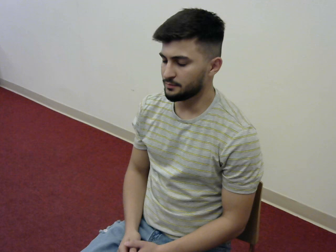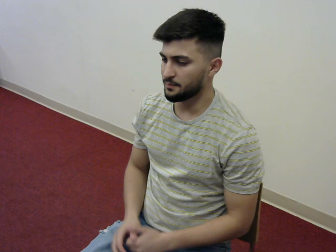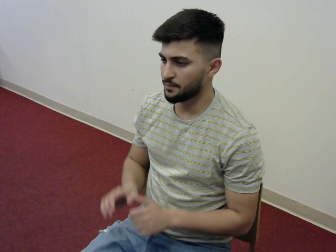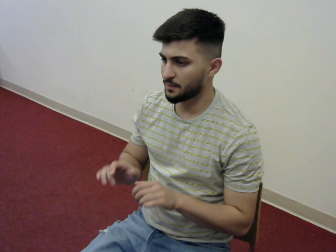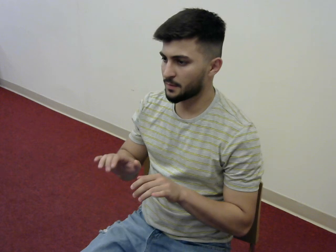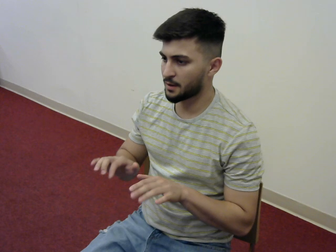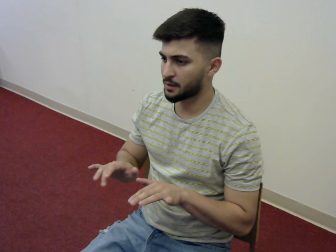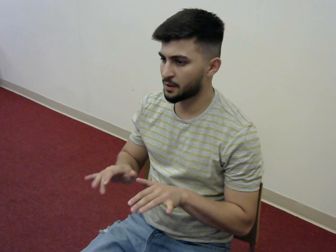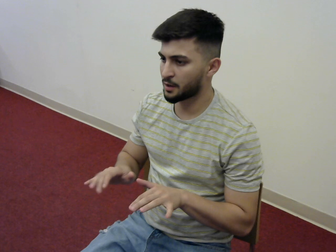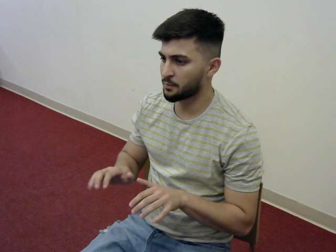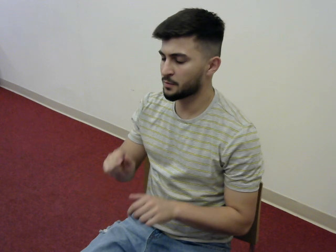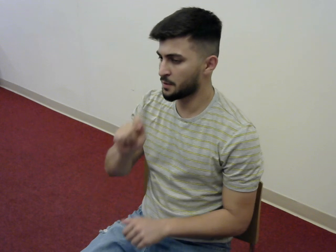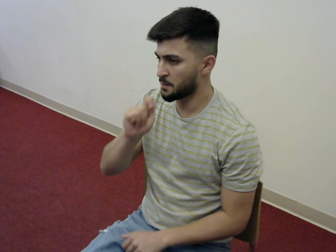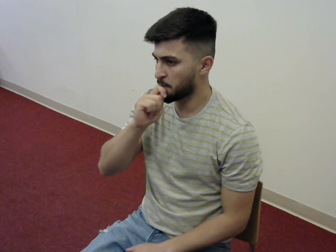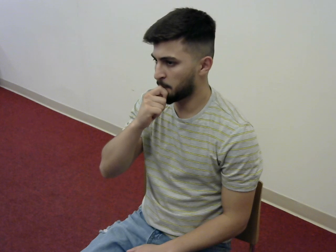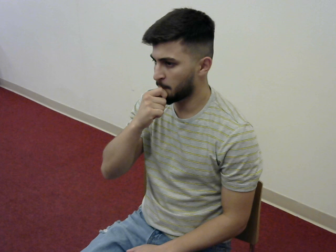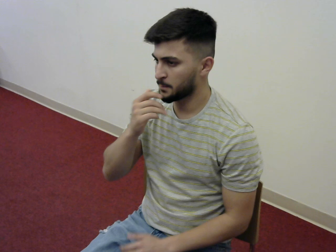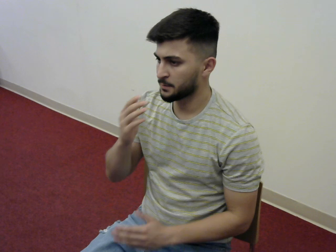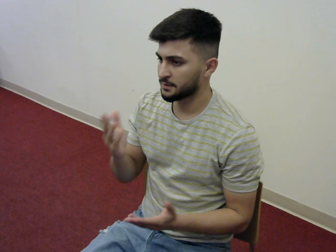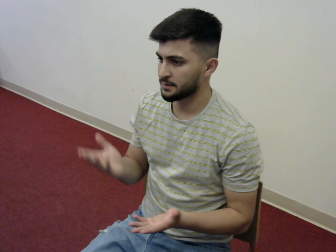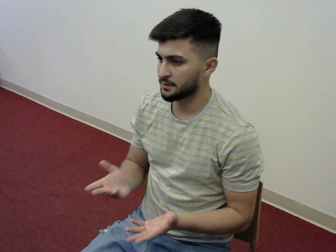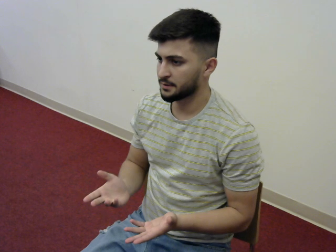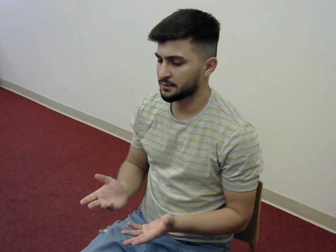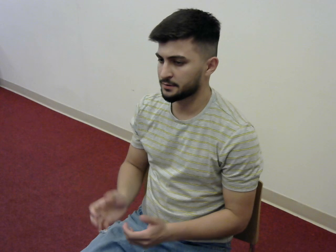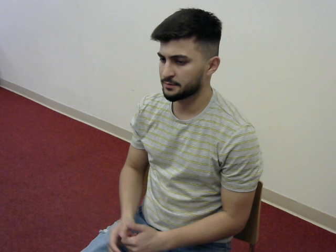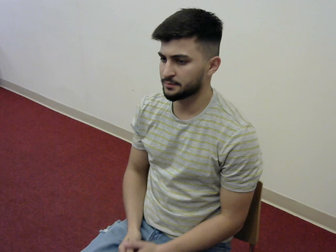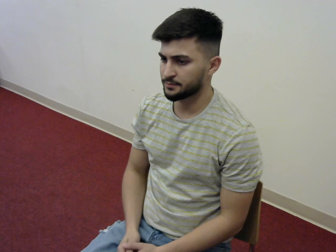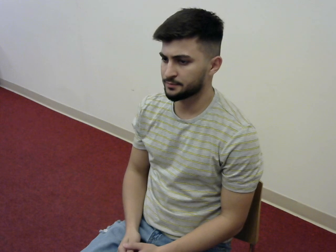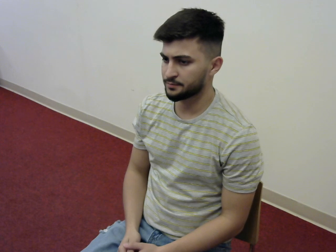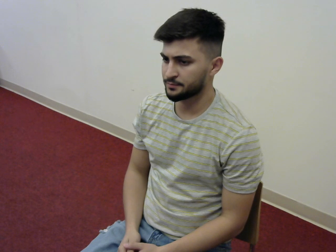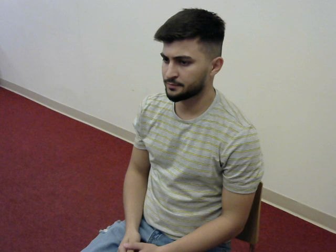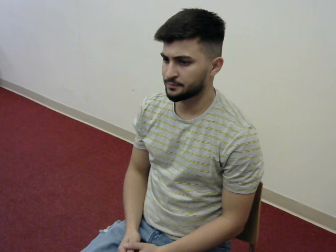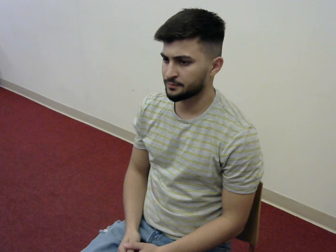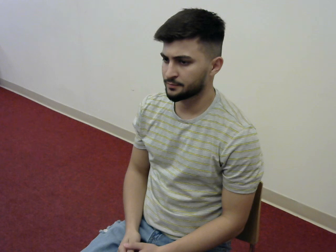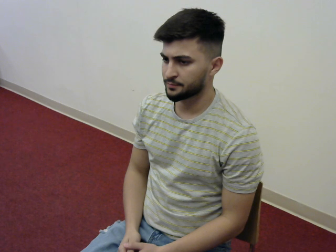Kompüterin parolu nədir?